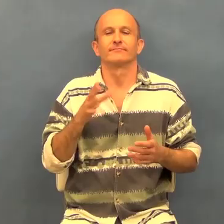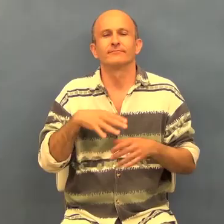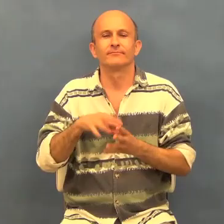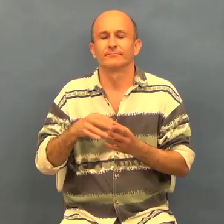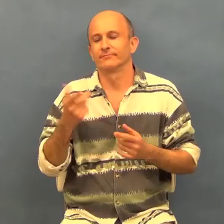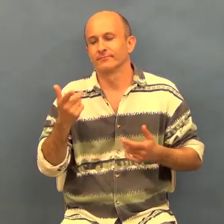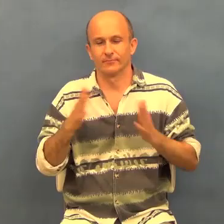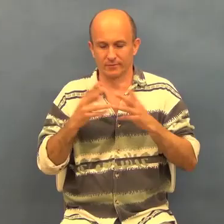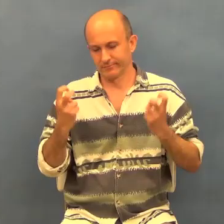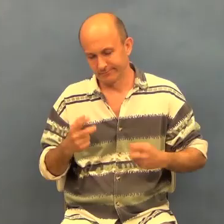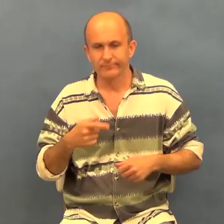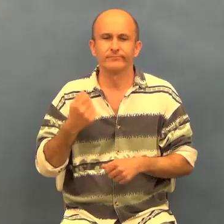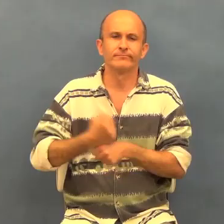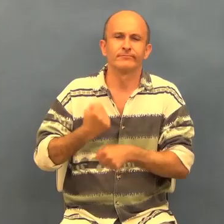On siedzi w domu, nie ma pracy.